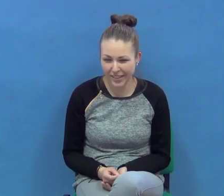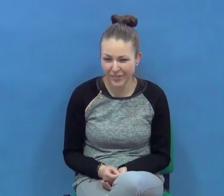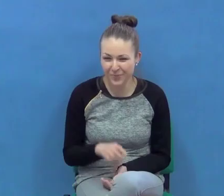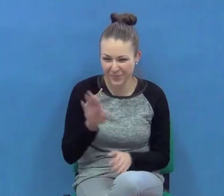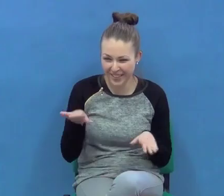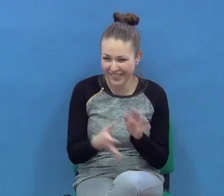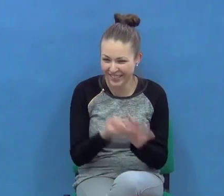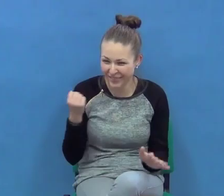Ptak zabrał.